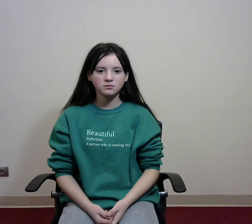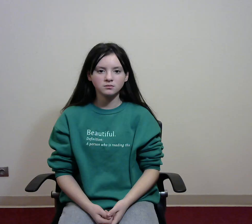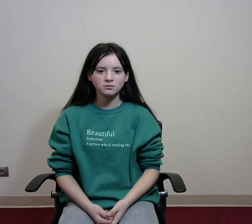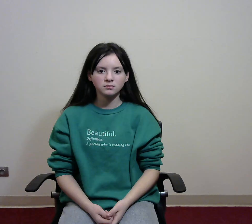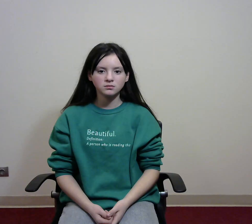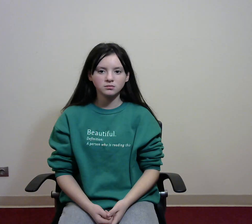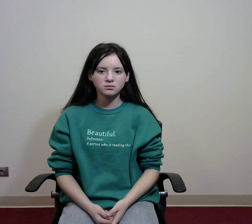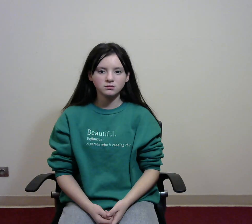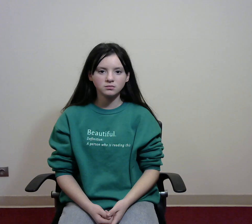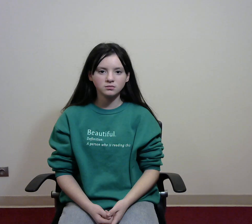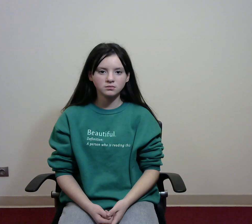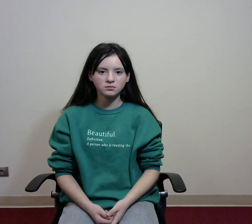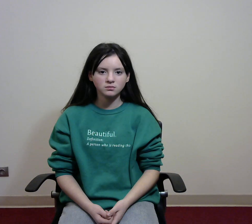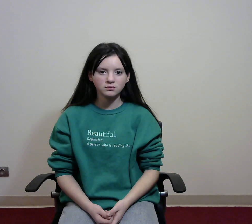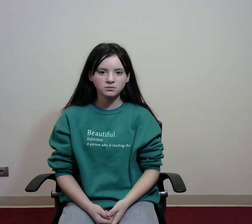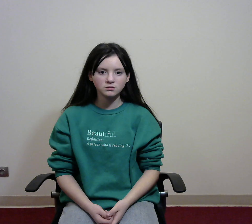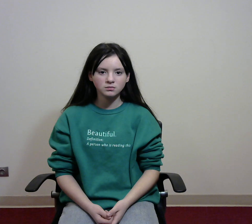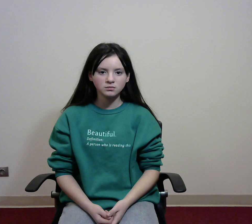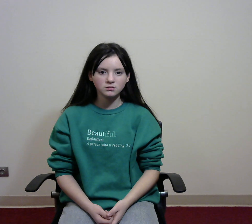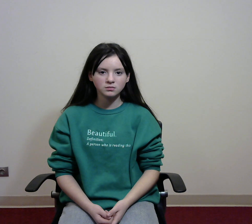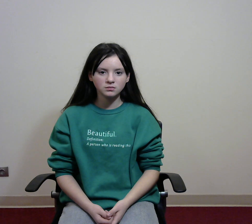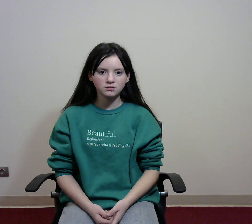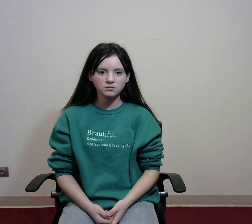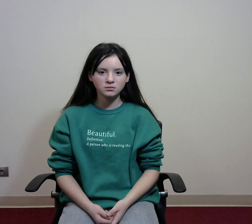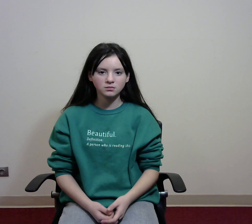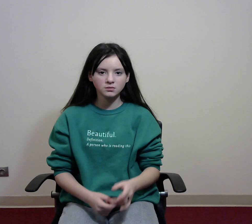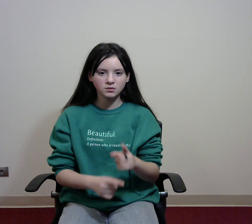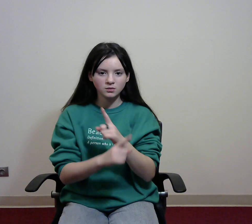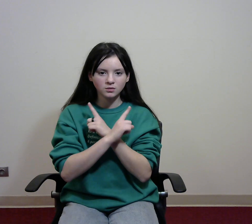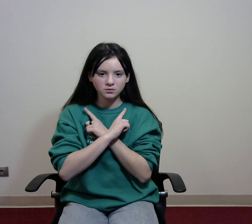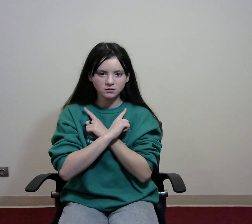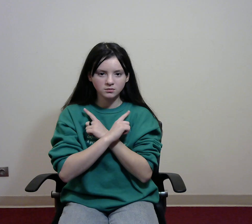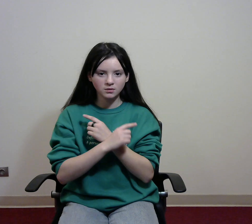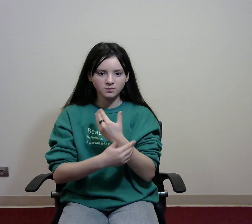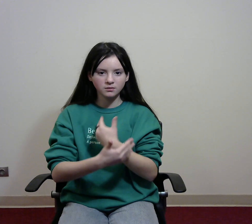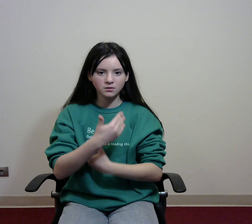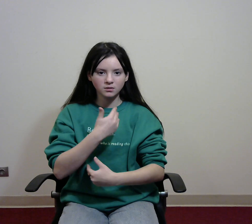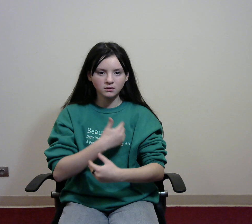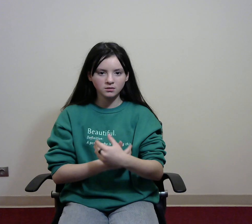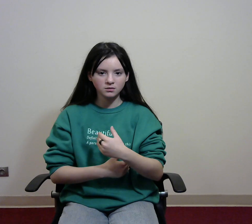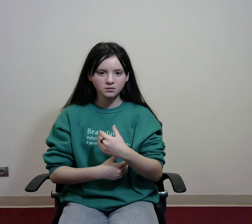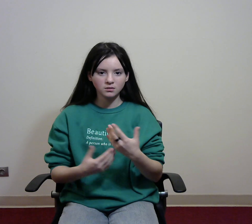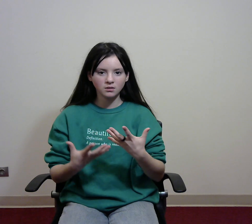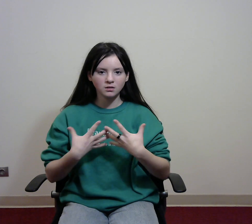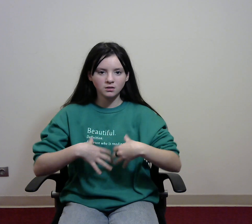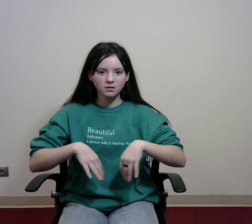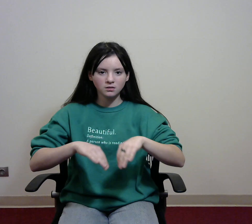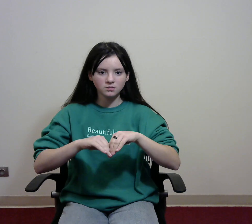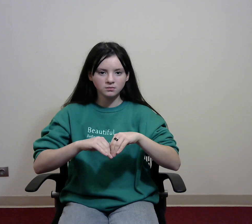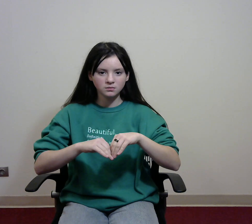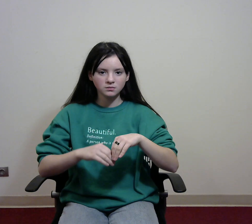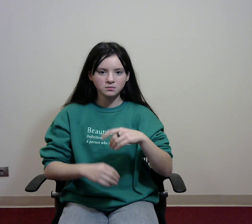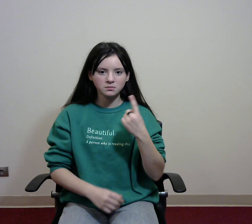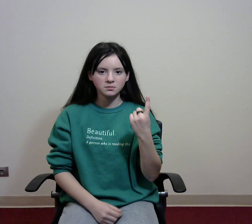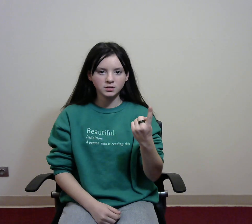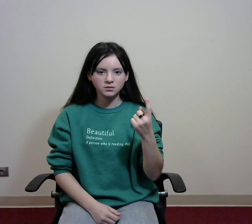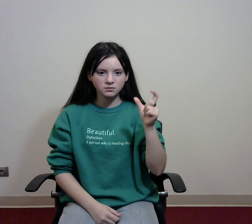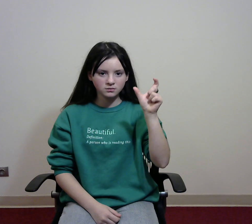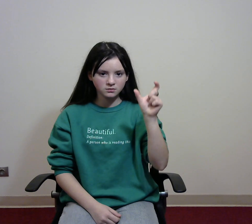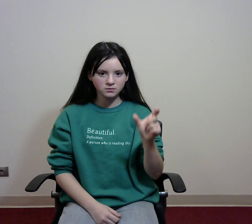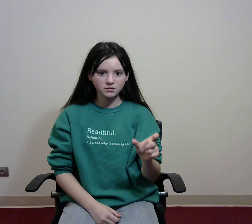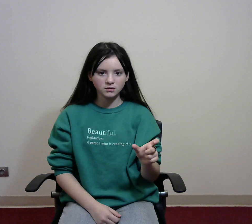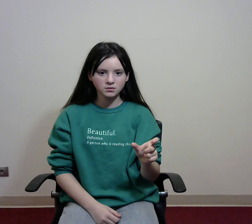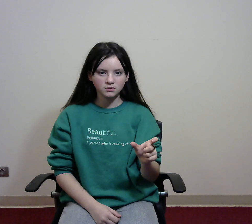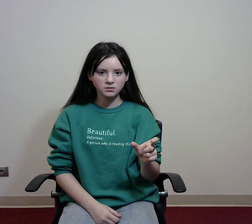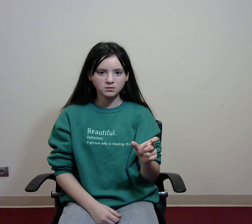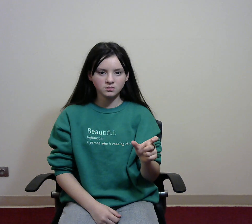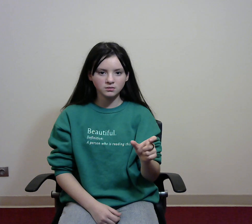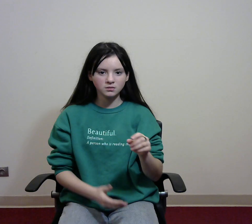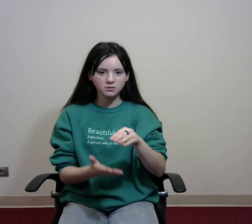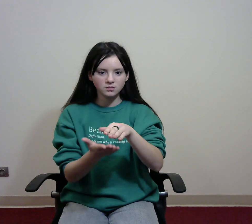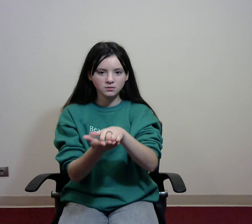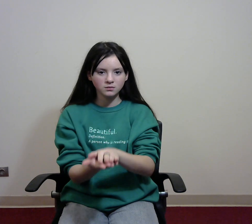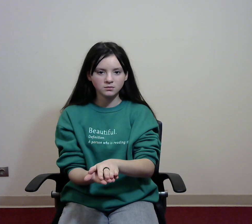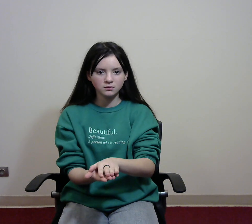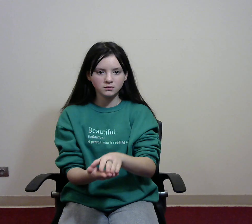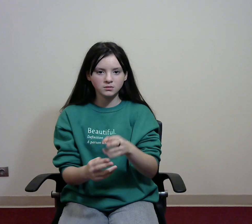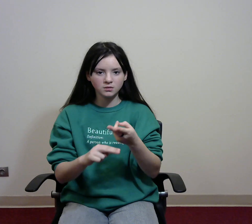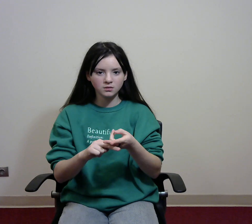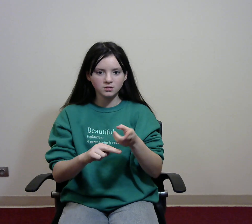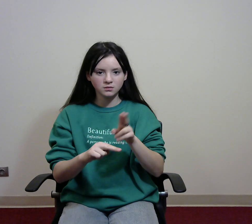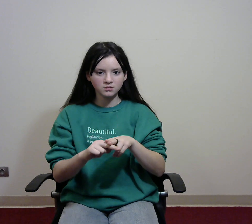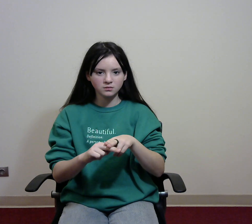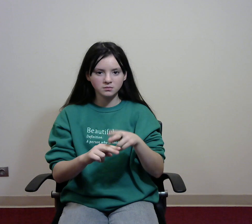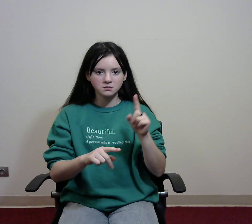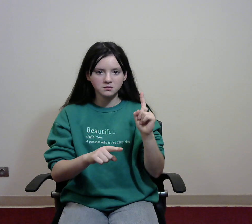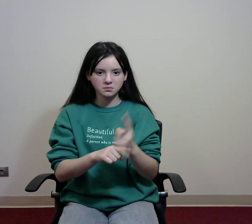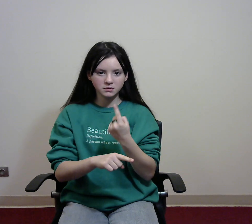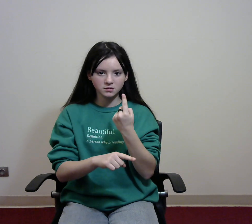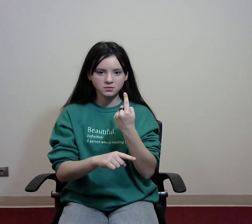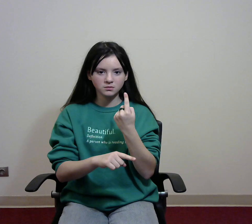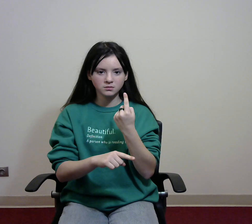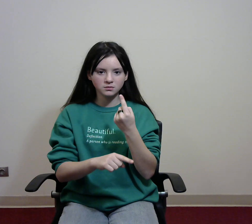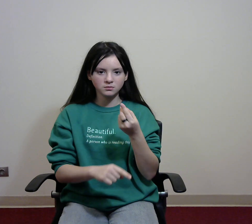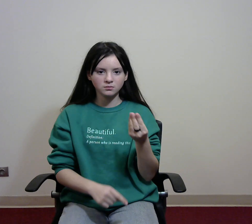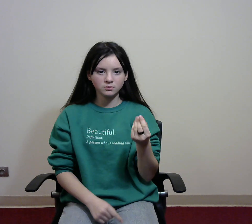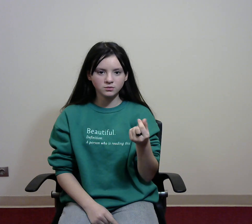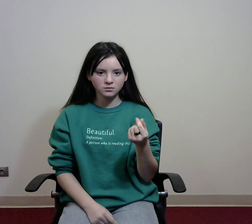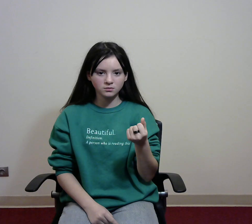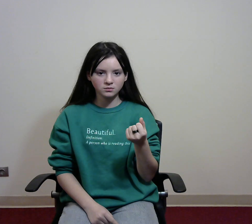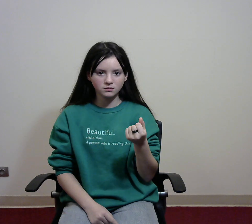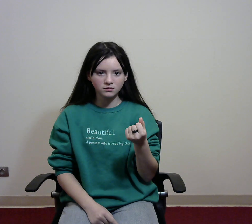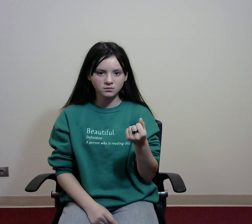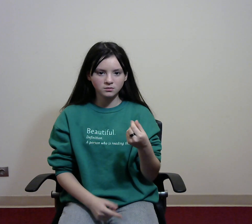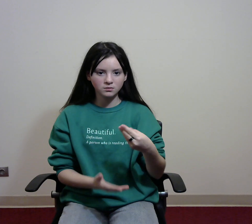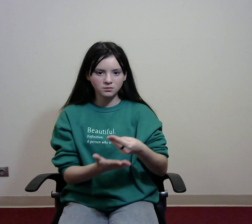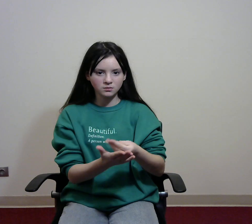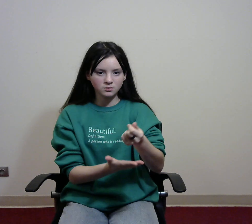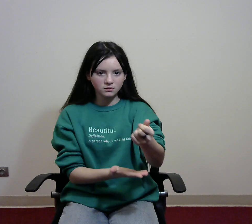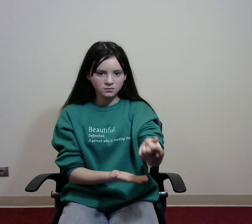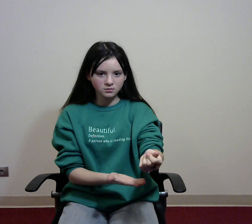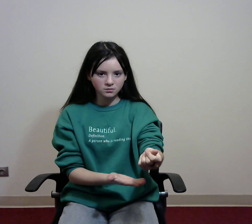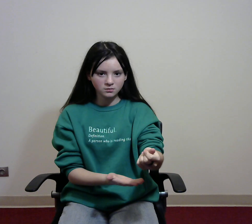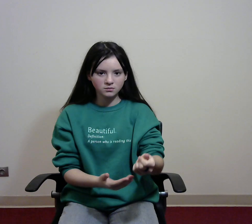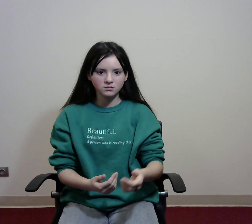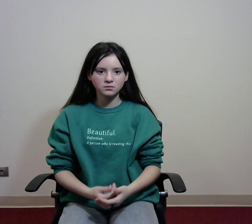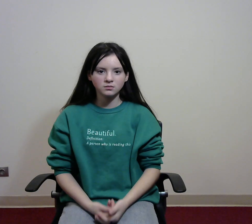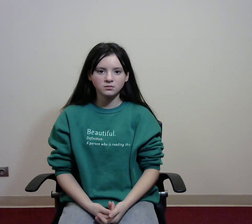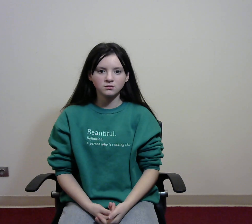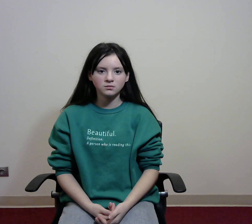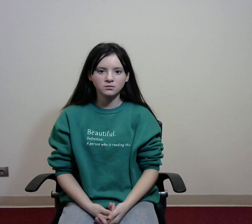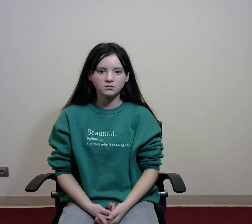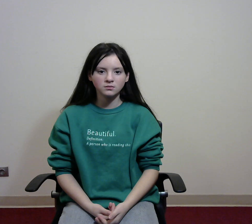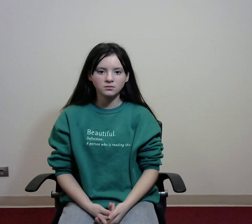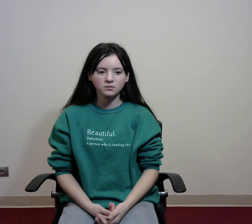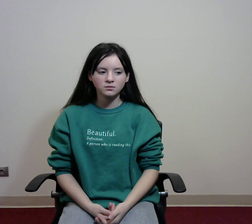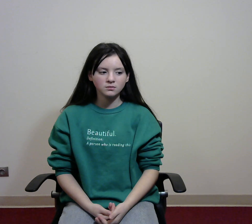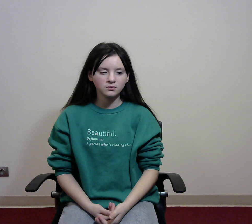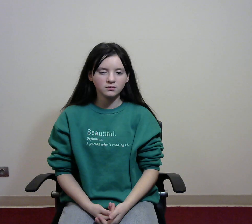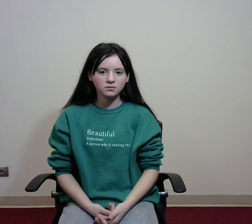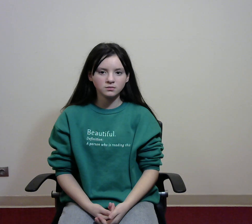Vəfat edən əlilin ailəsindən bir şəxsə dəfn üçün birdəfəlik müavinət ödənilir